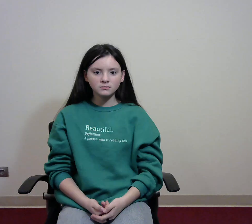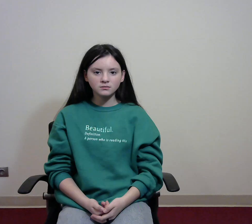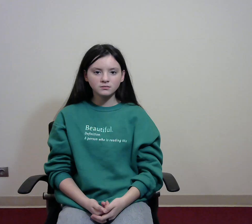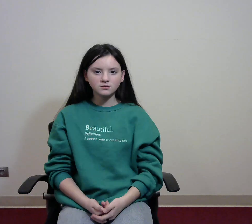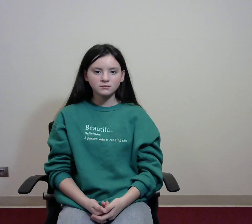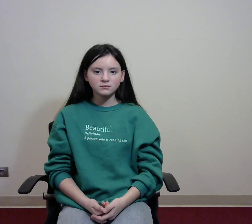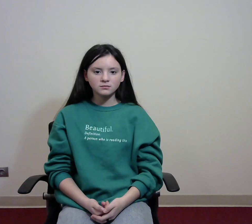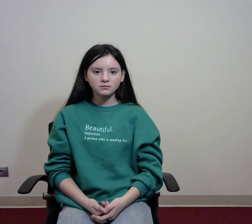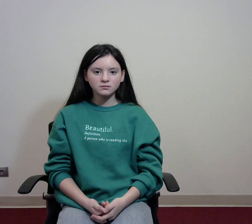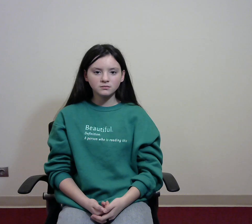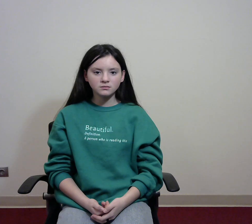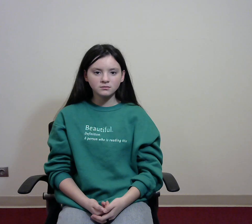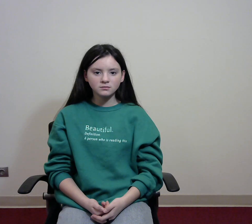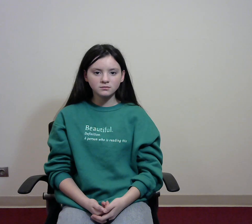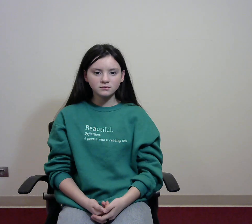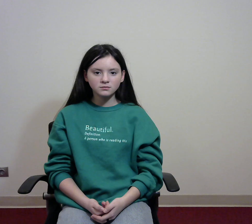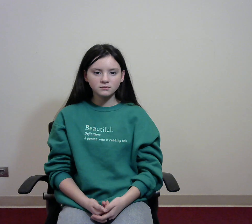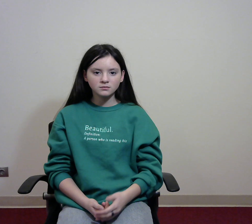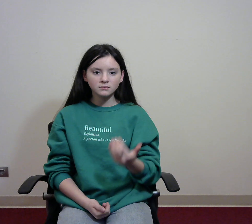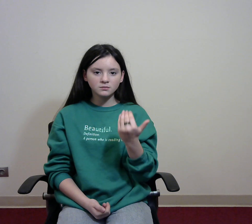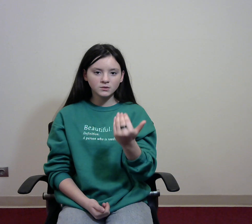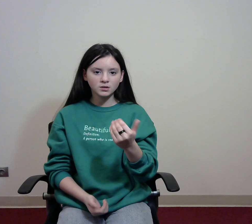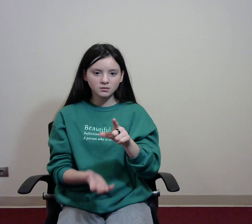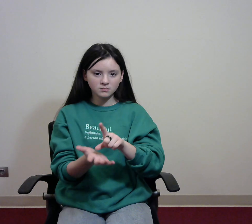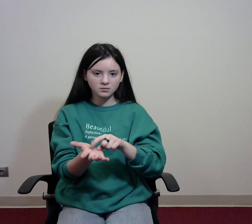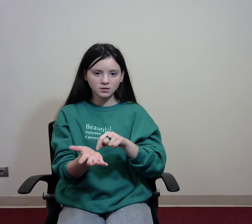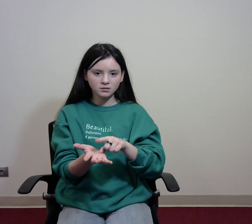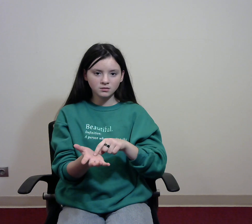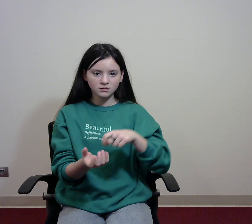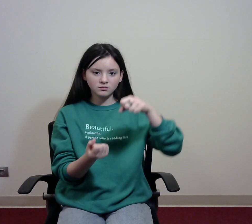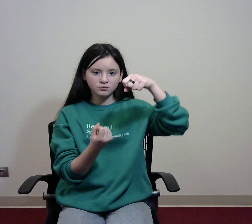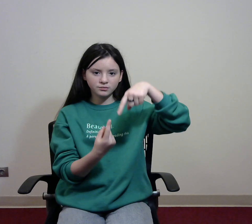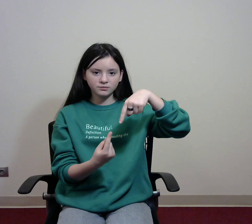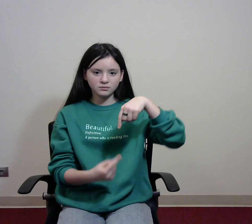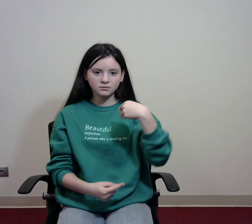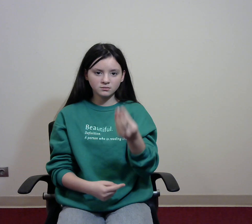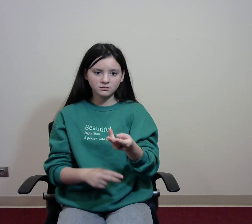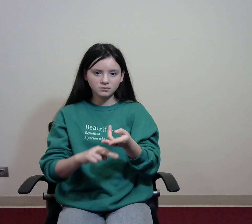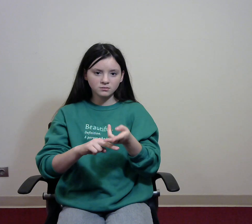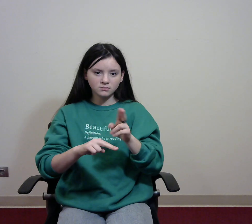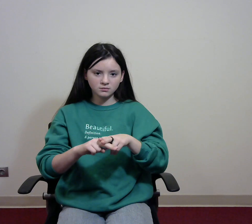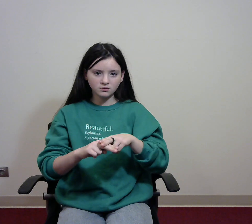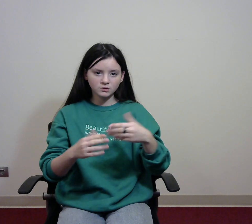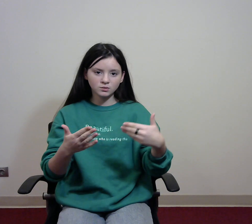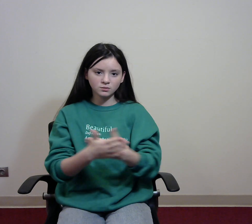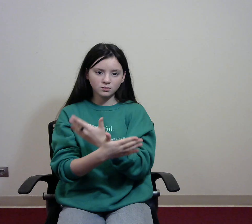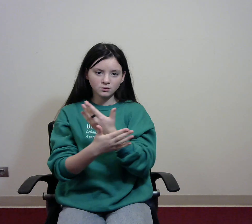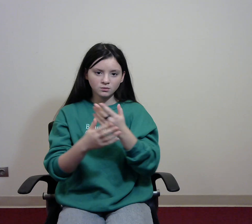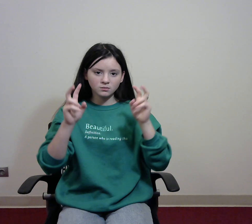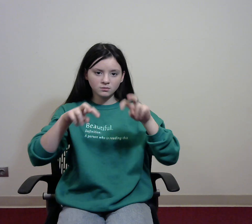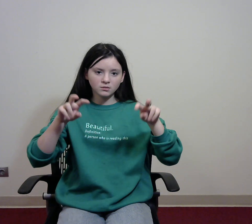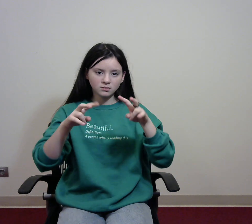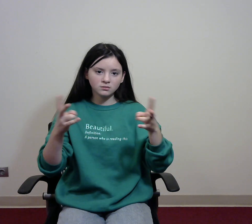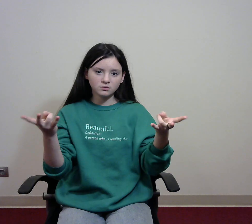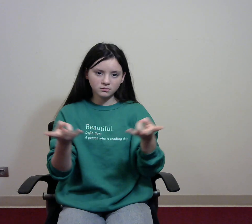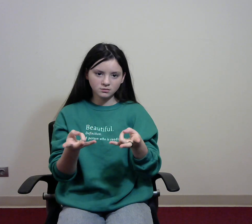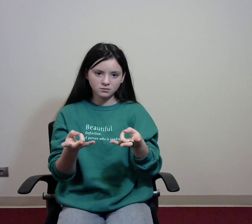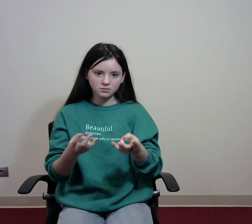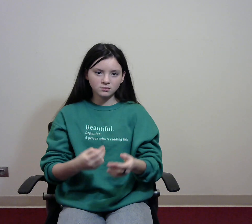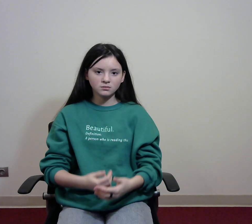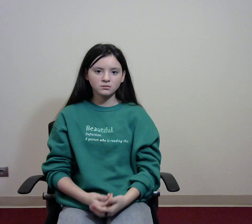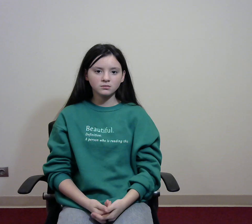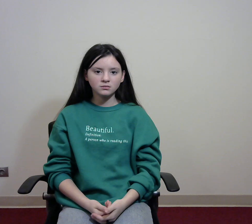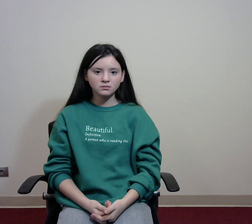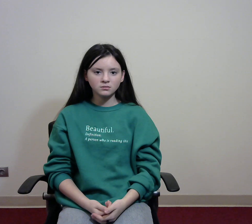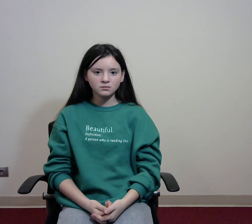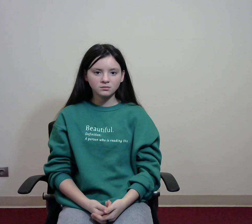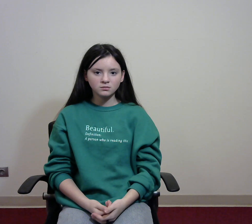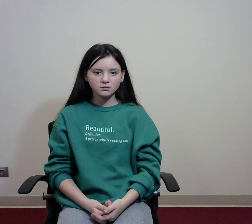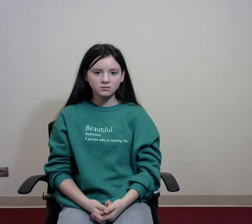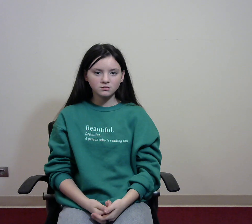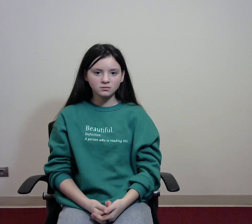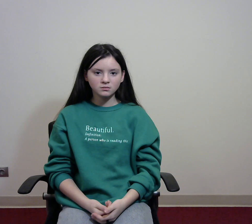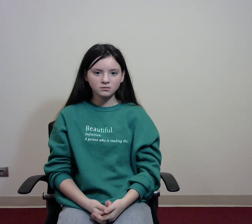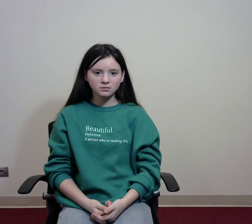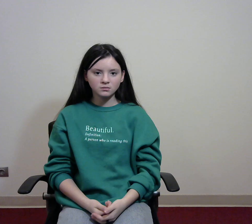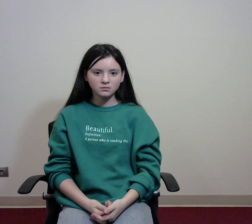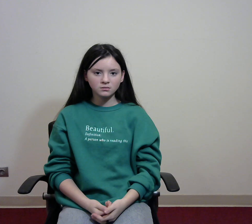Sizə pensiya təyin olunması üçün yenidən müayinə olunmalısınız